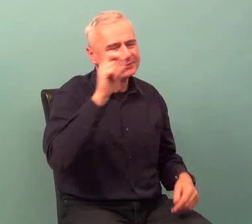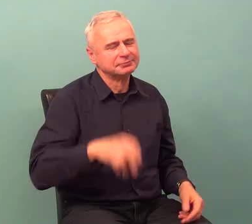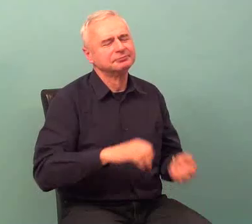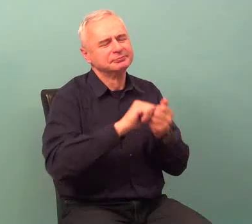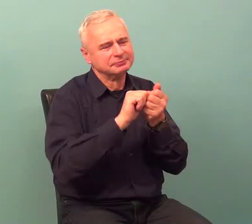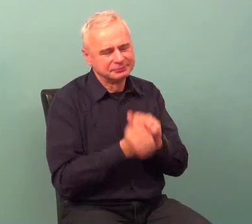Zmiana.